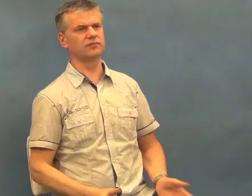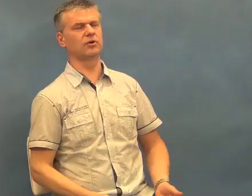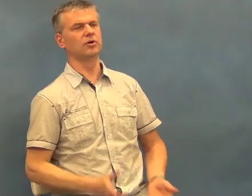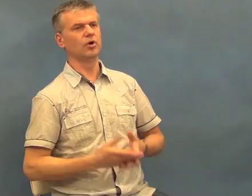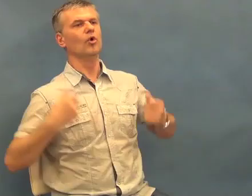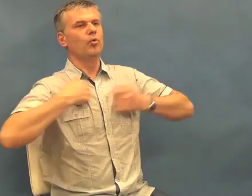Tylko w ubraniu.